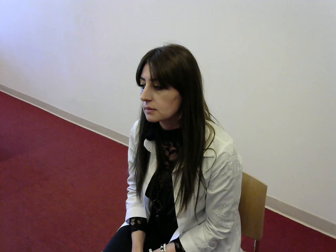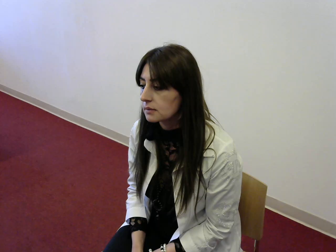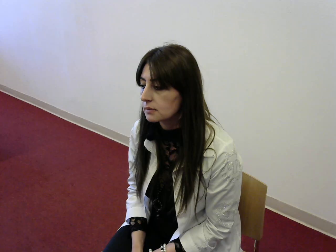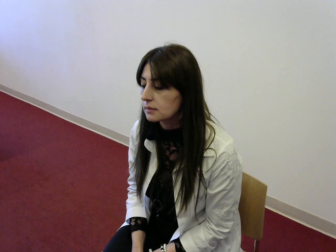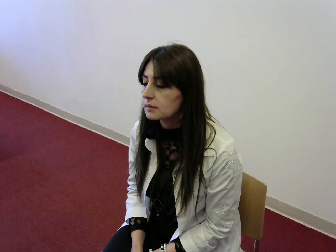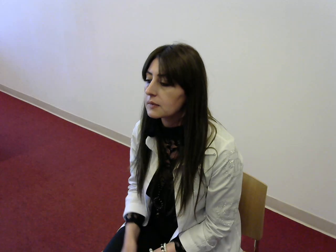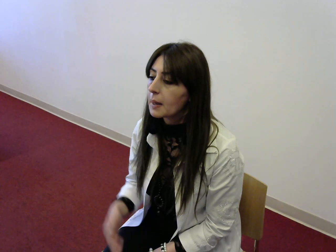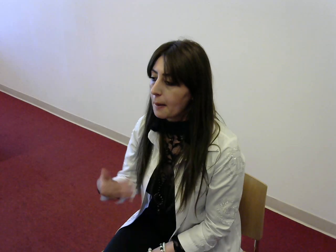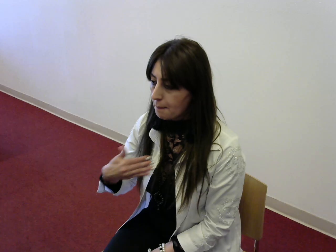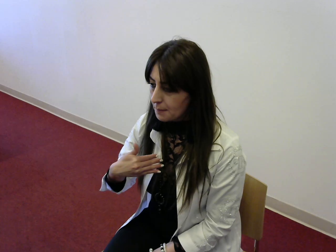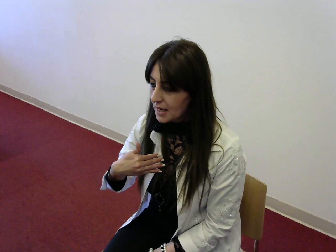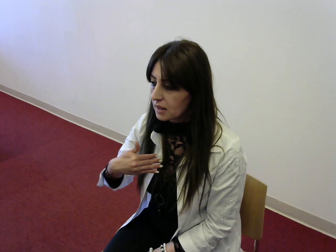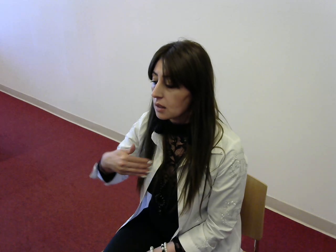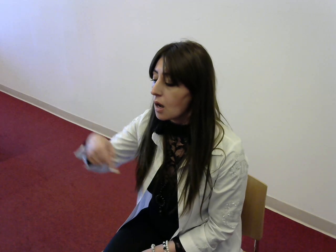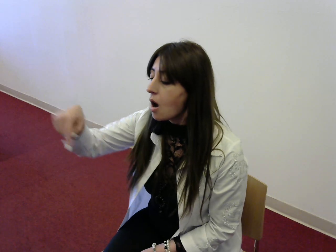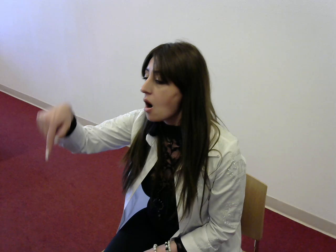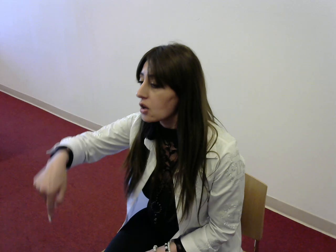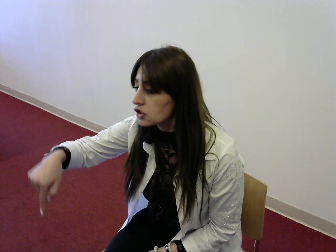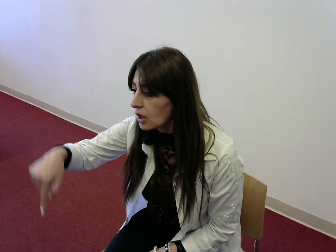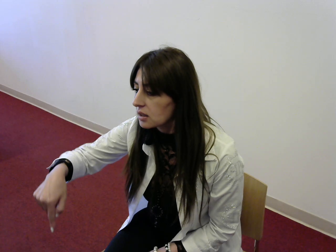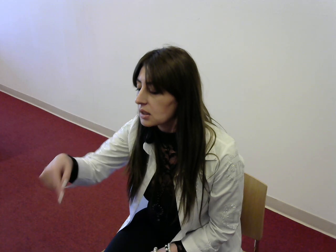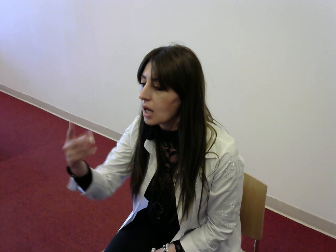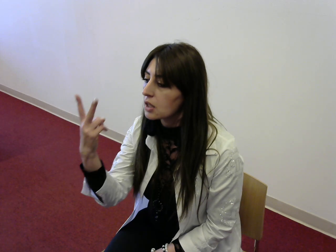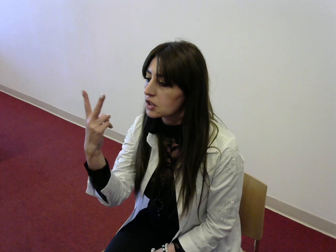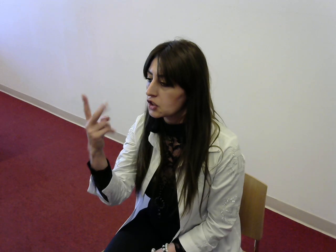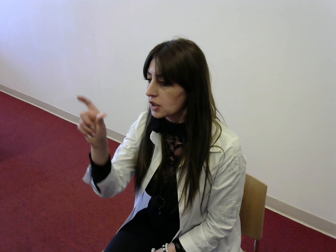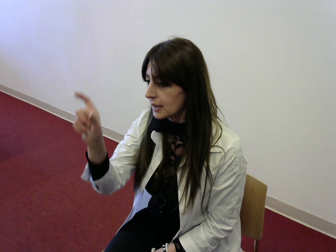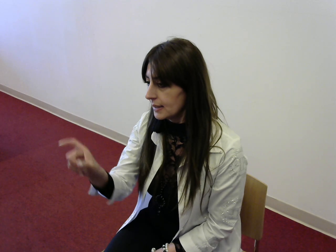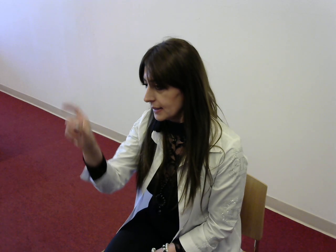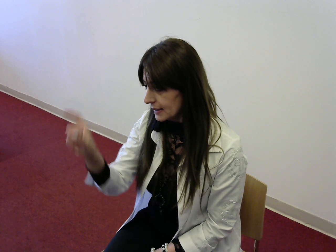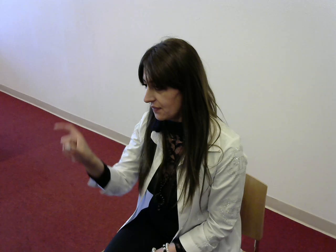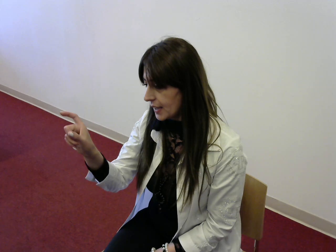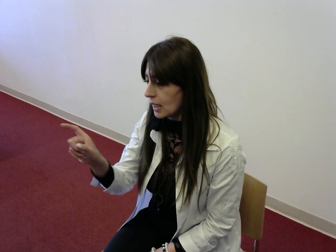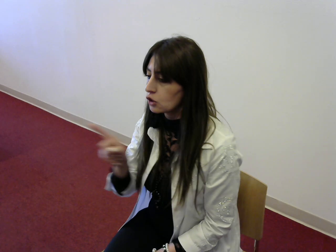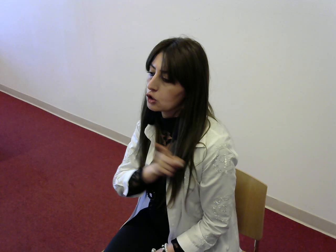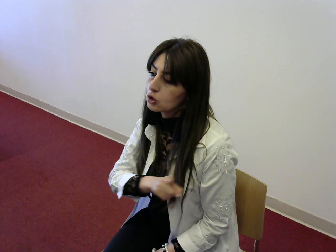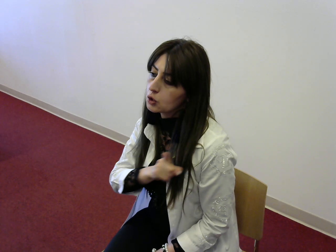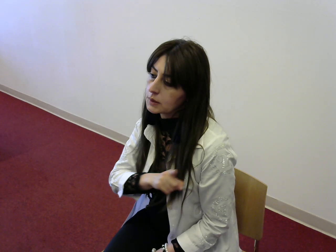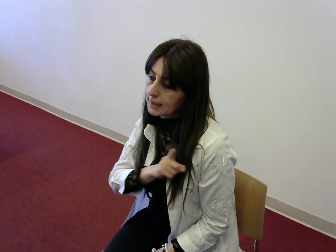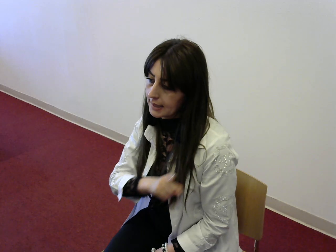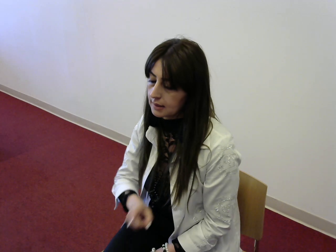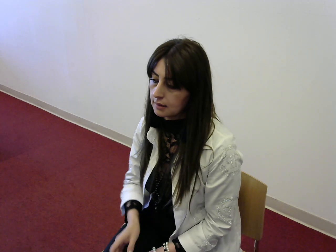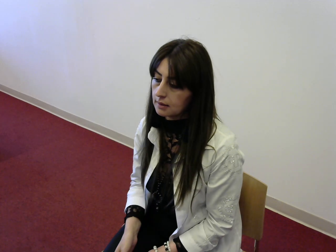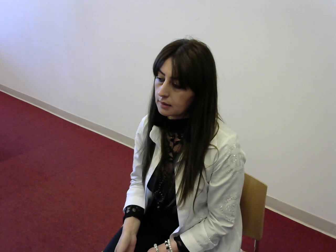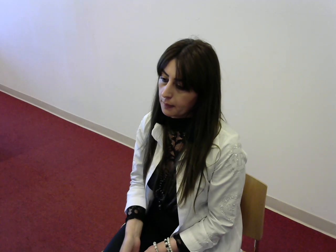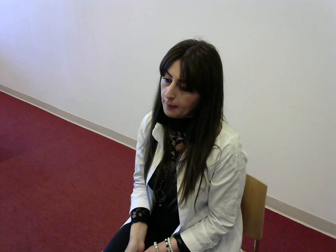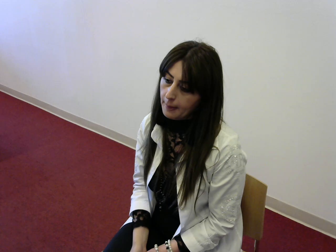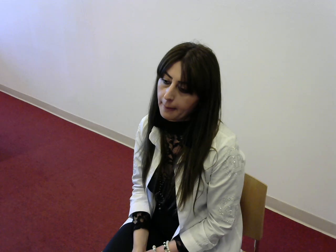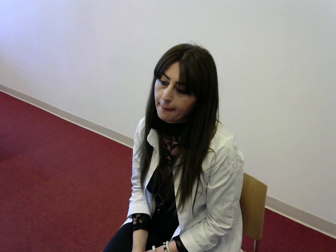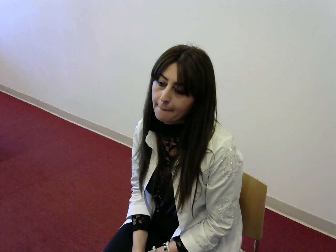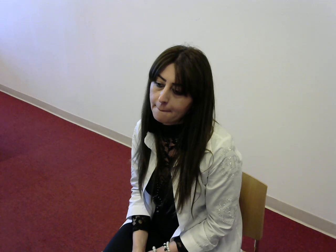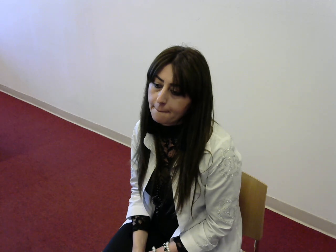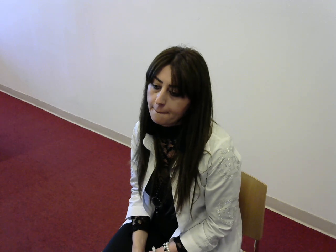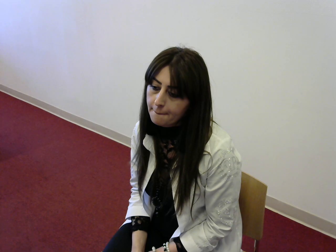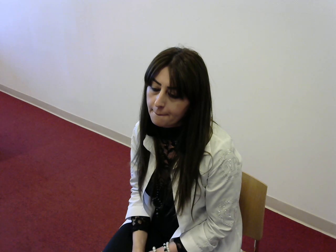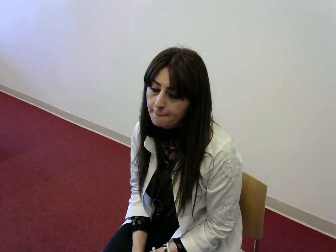Məni aşağıda 2 nəfər gözləyir